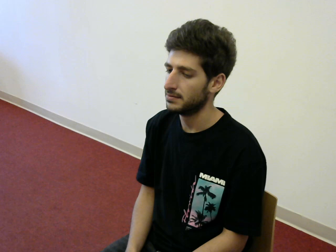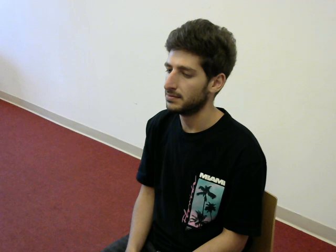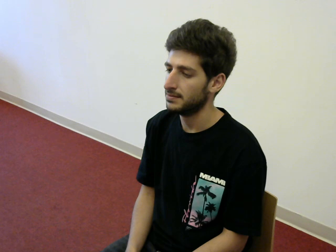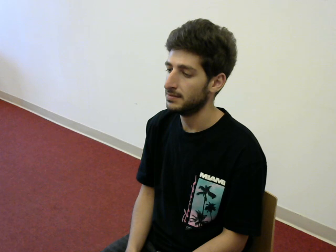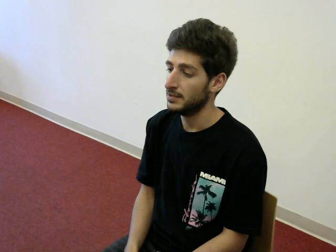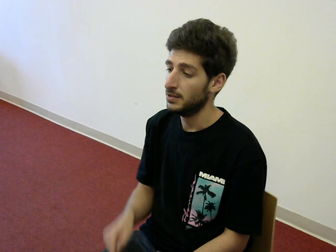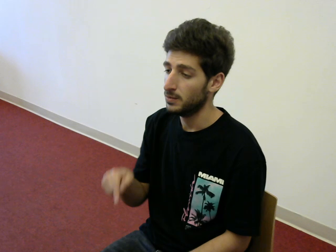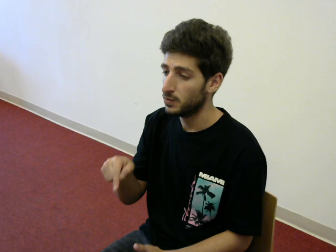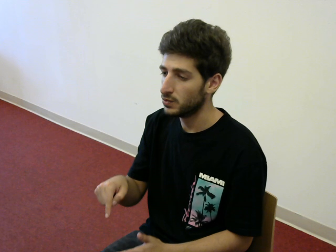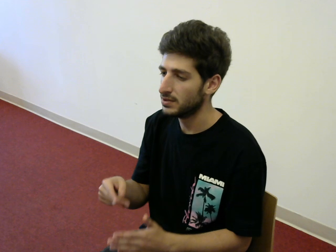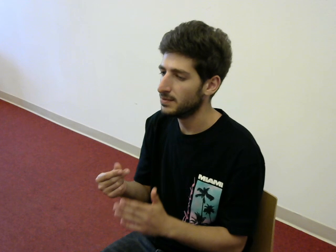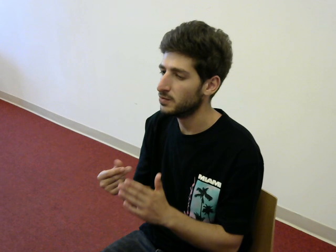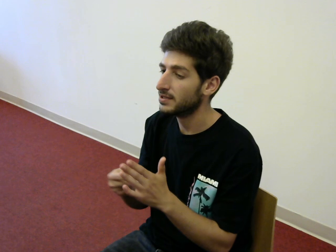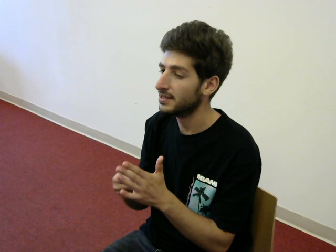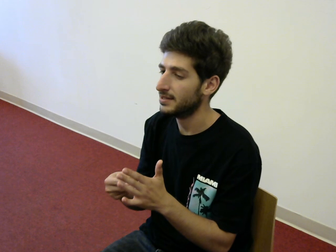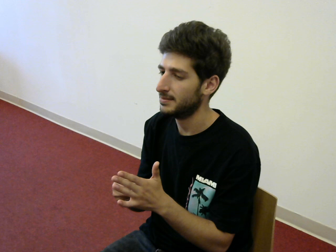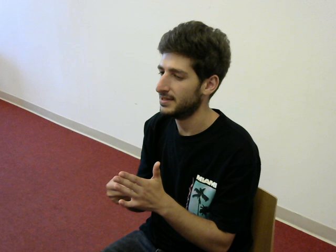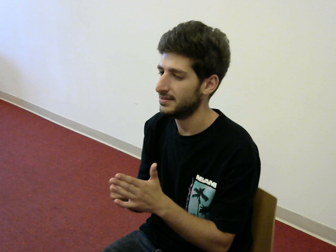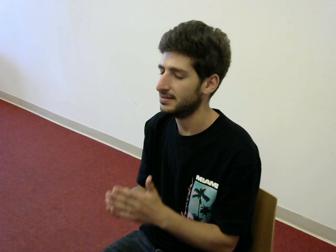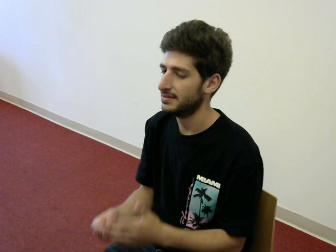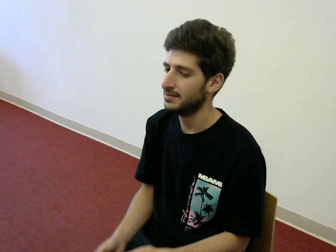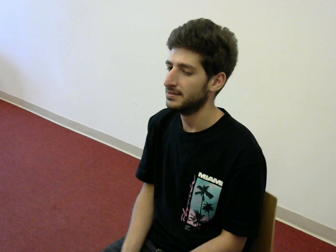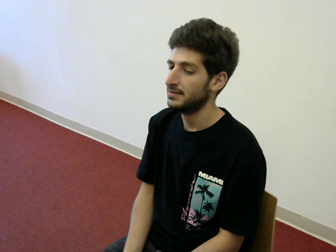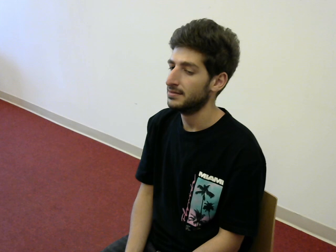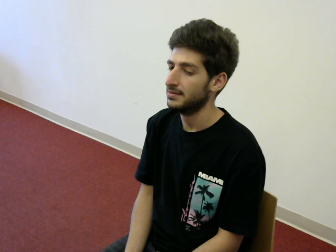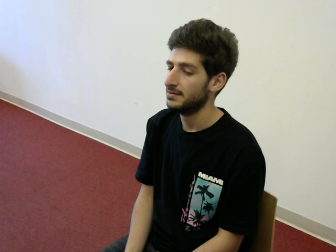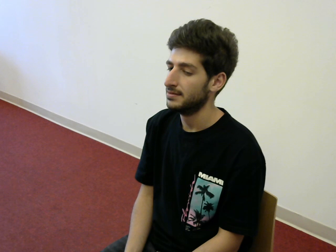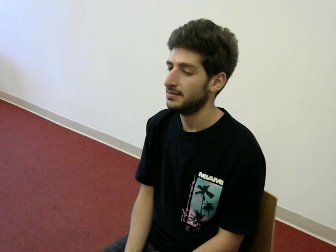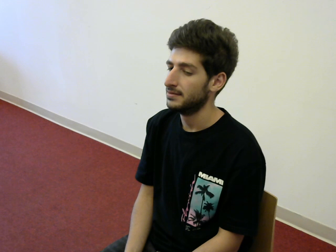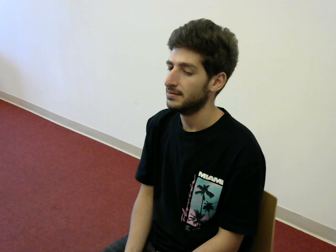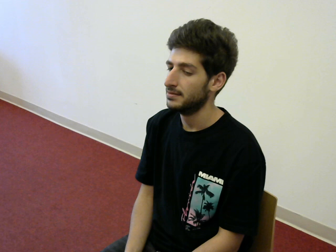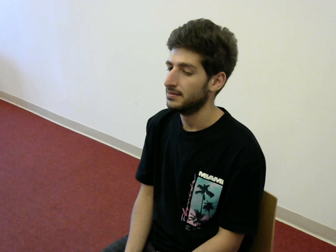Bu neçəyədir?